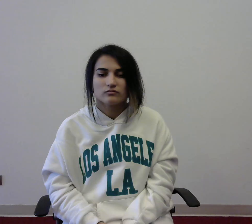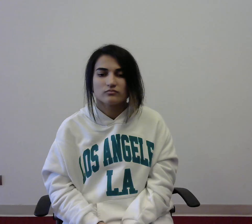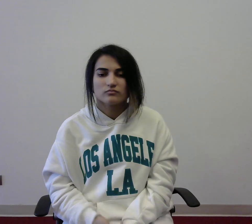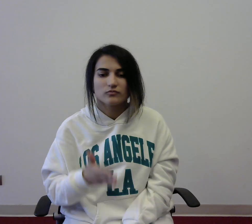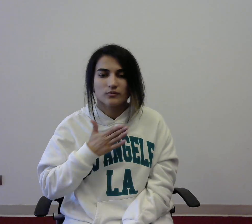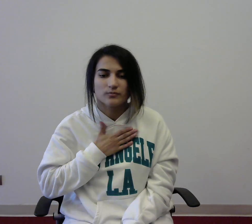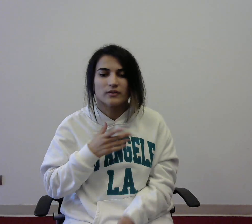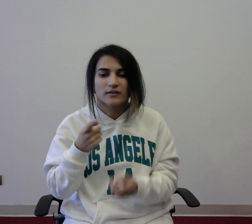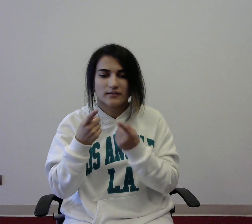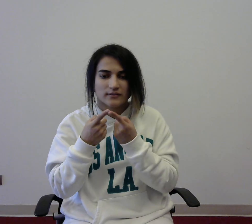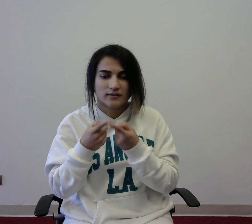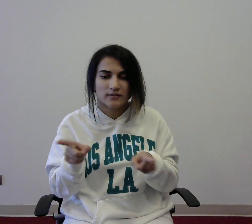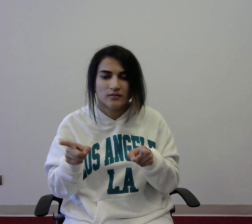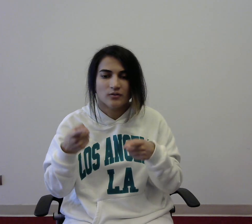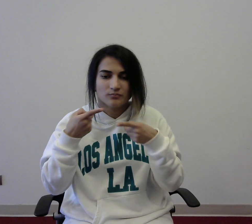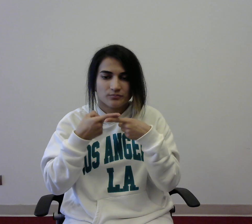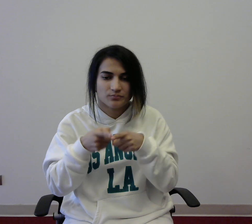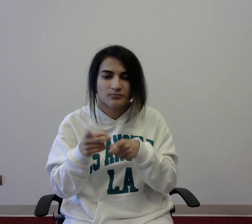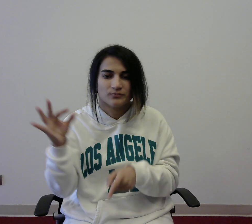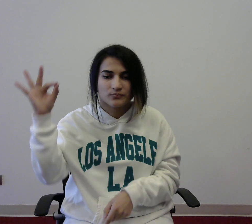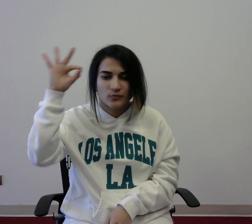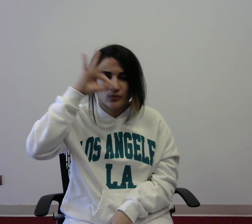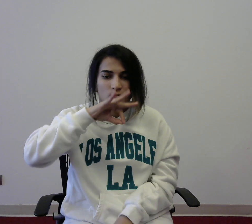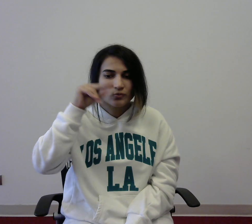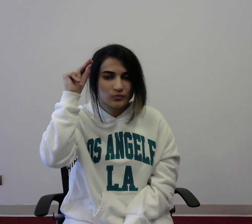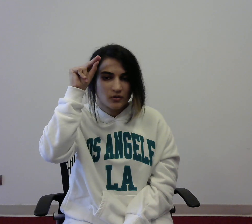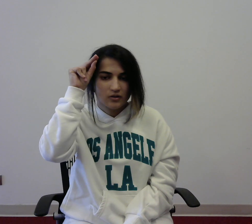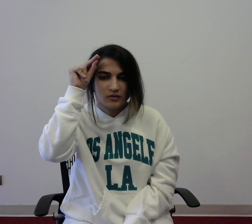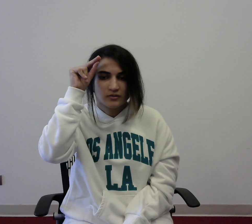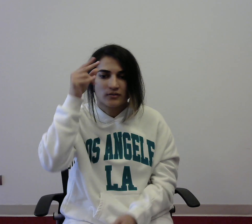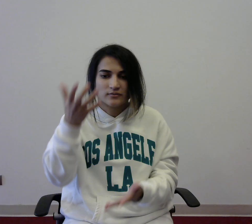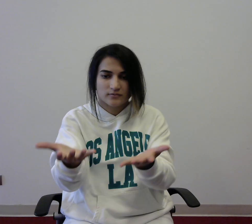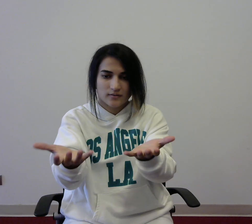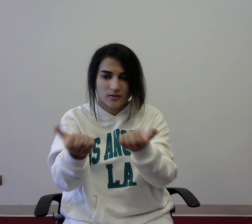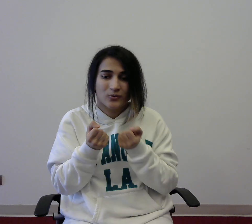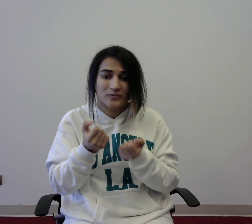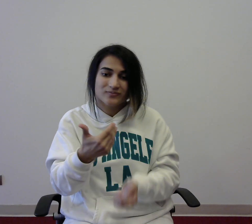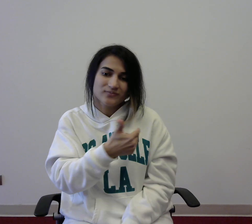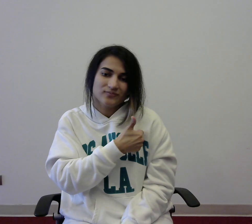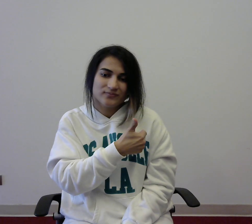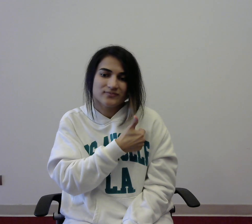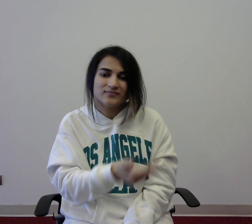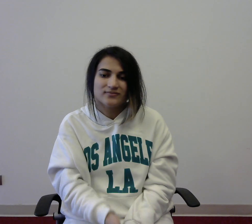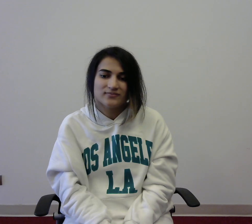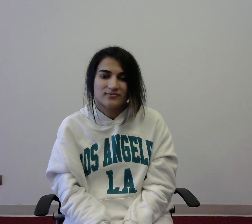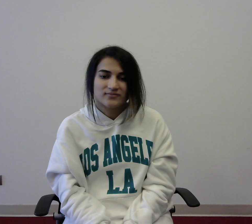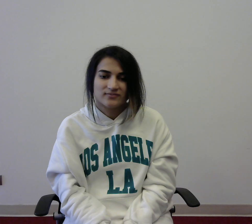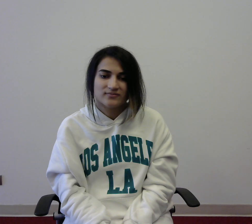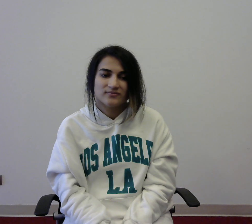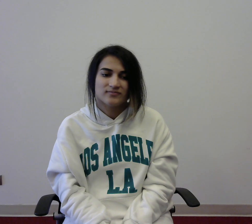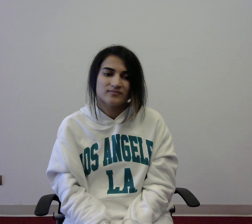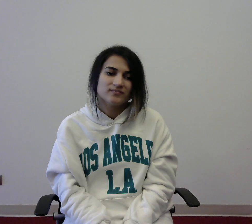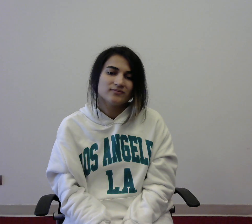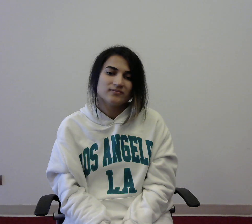Mən fərqli ixtisas üzrə təhsil almaq istəyirəm